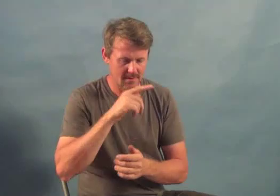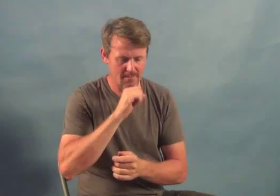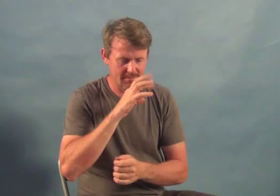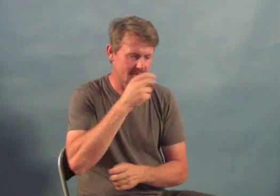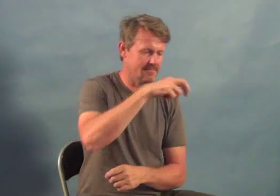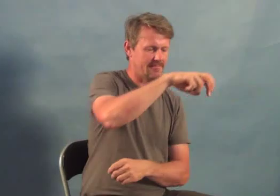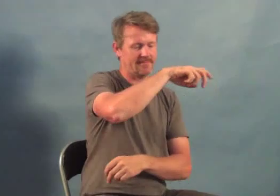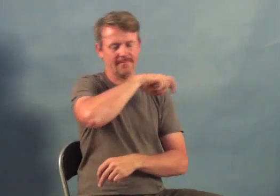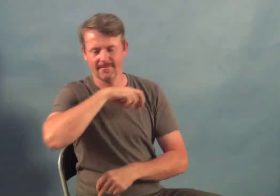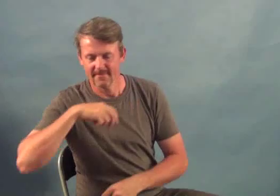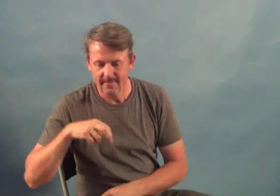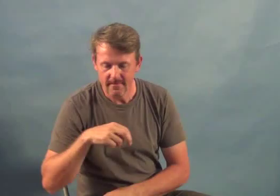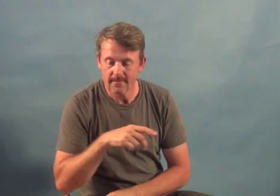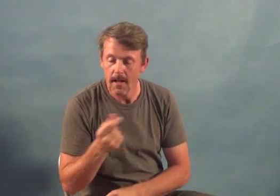Babcia, tak, wyszła i podeszła do Charliego Chaplina.